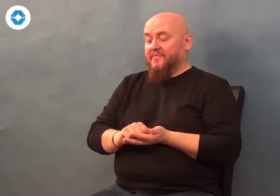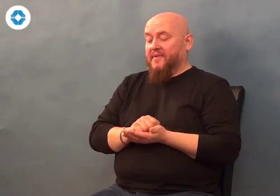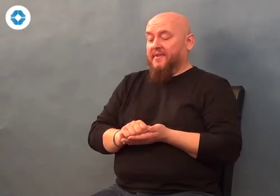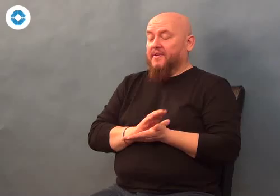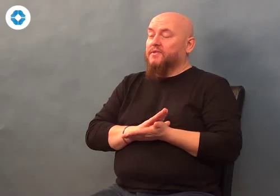Gruszka jest czysta.